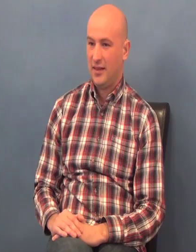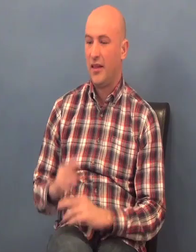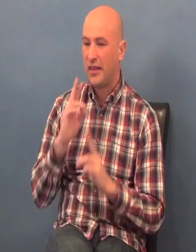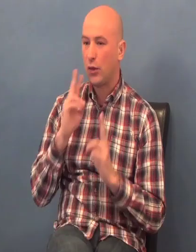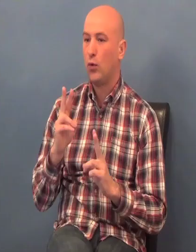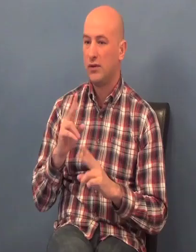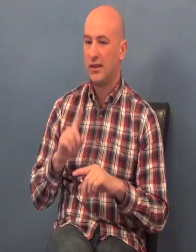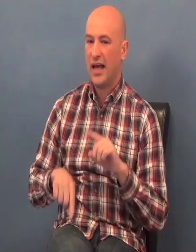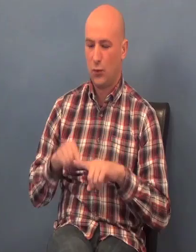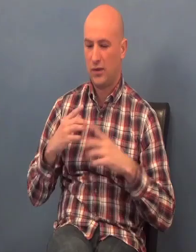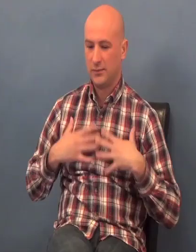Naturysta, naturysta.